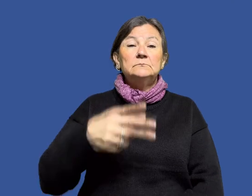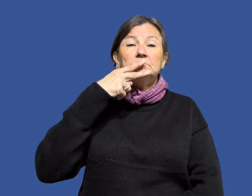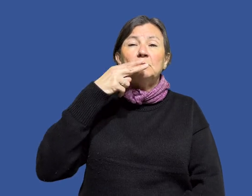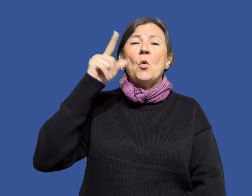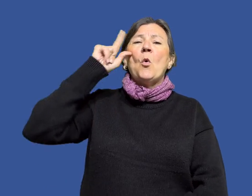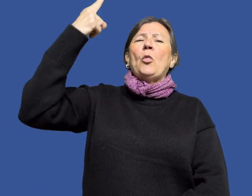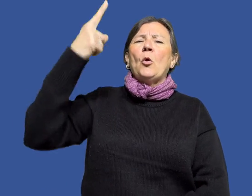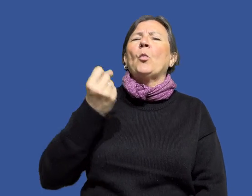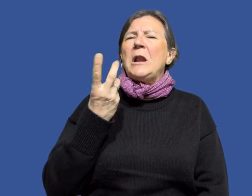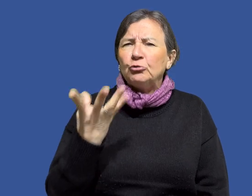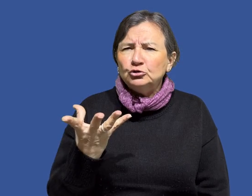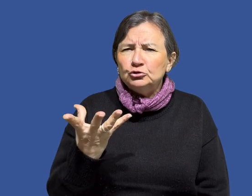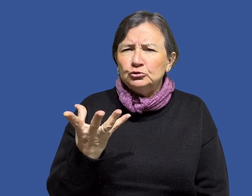Quantes cigarretes fumes al dia?